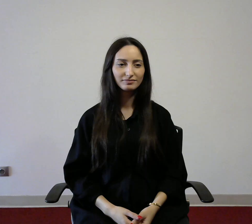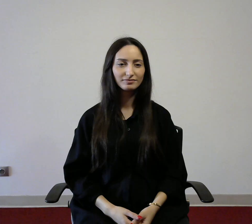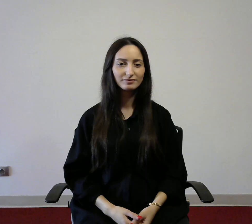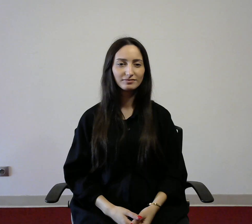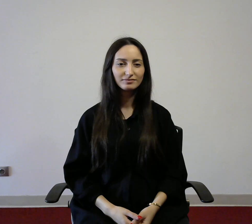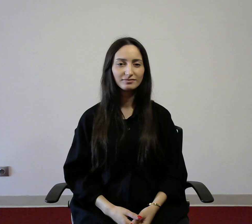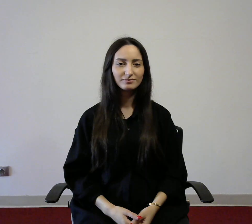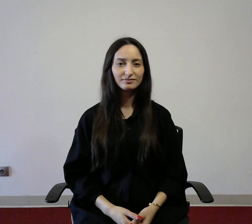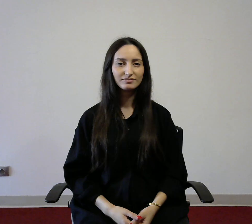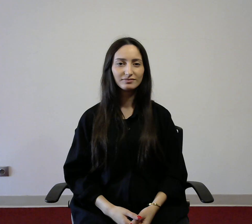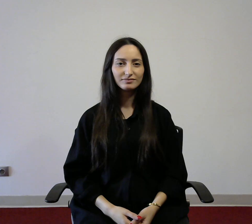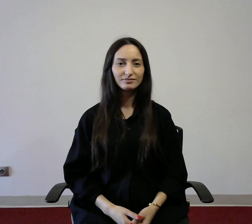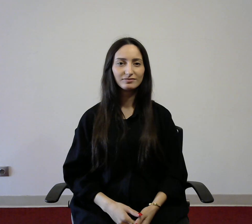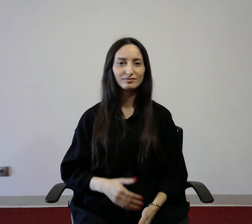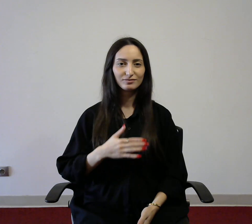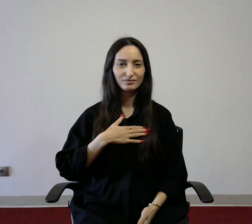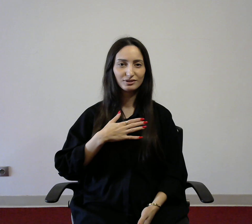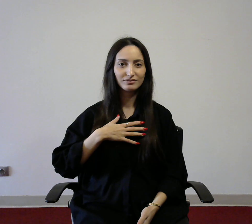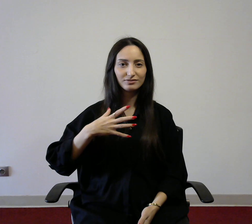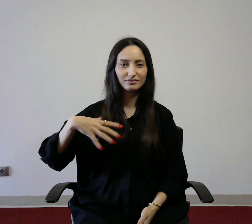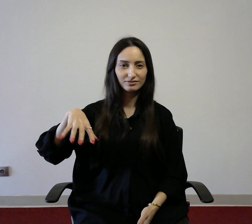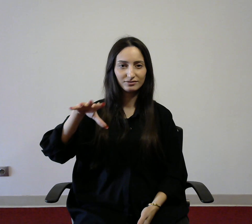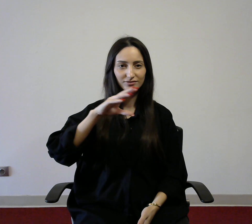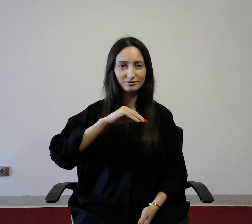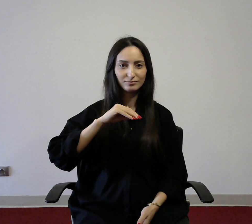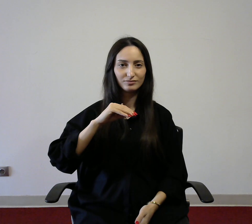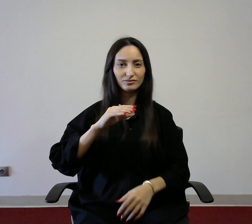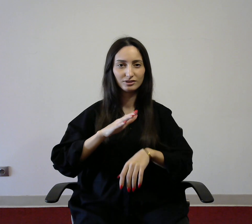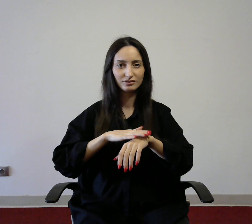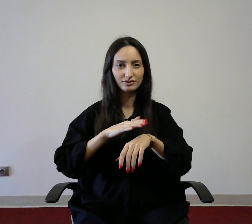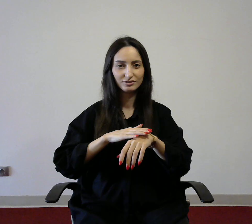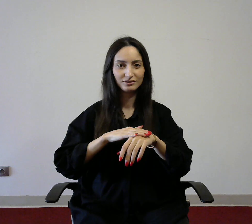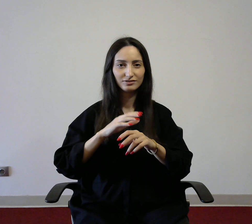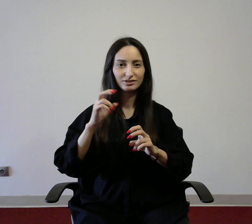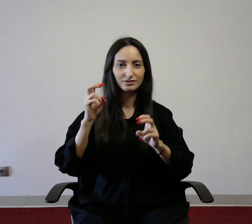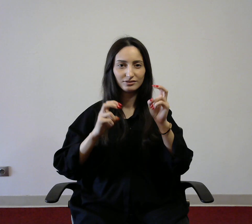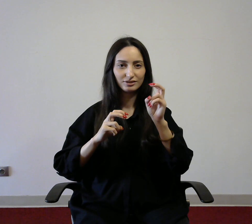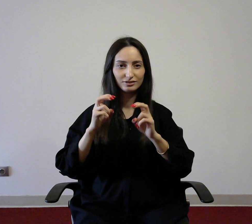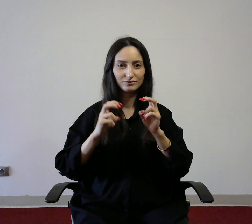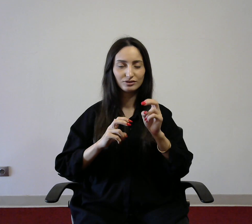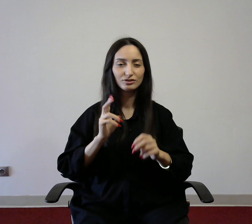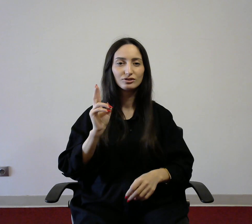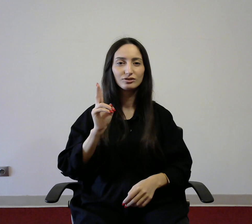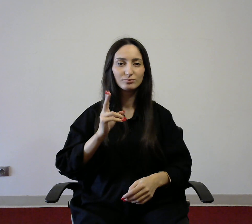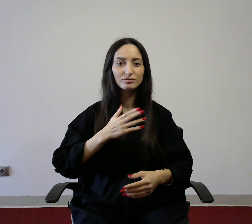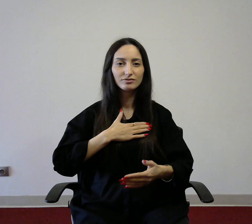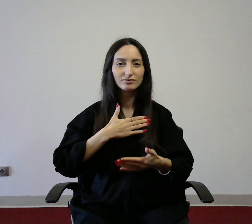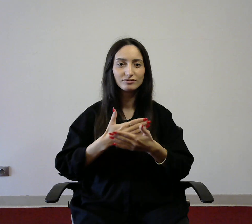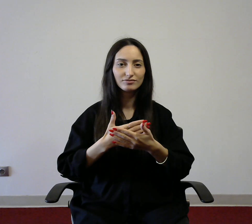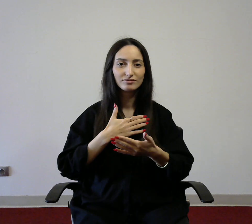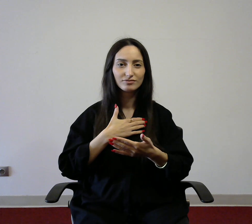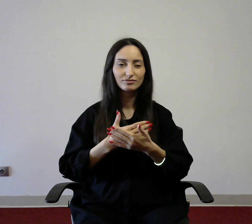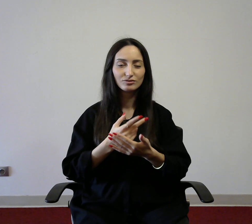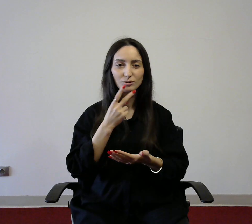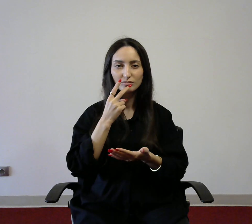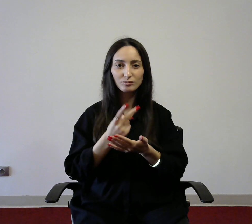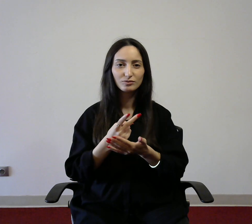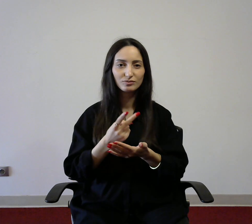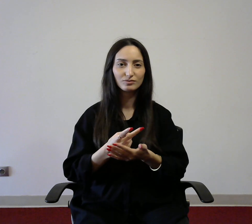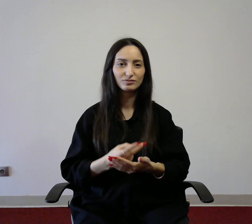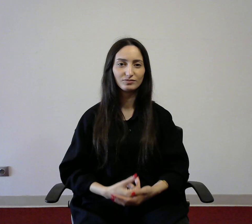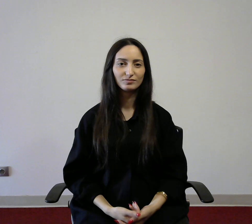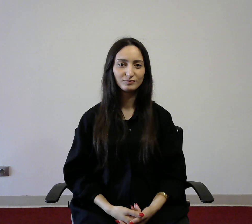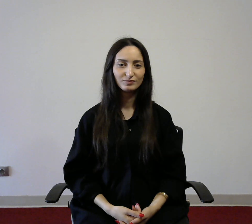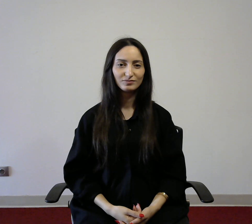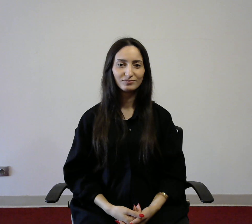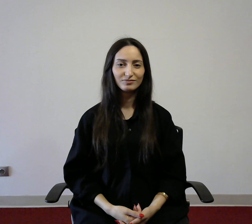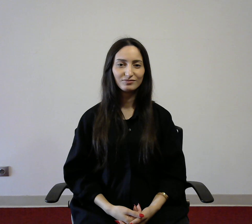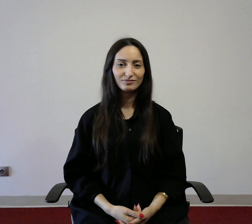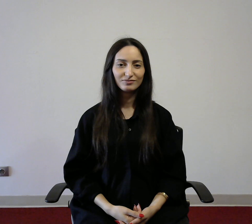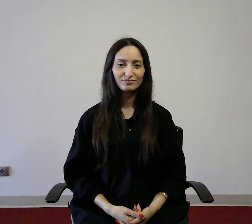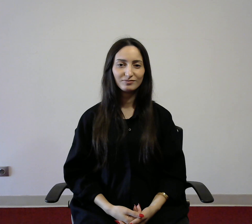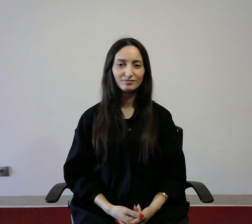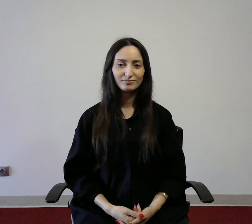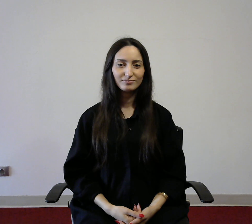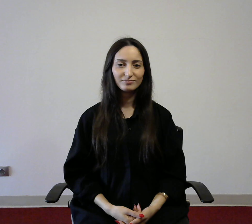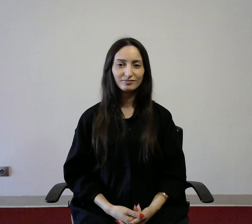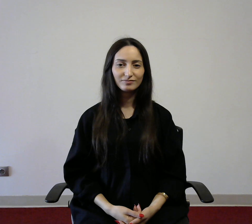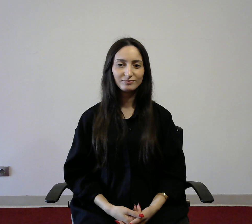Biz özəl şirkət kimi fəaliyyət göstəririk